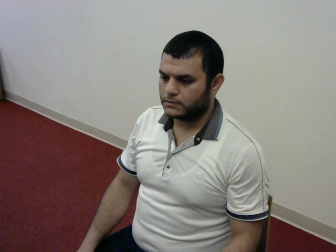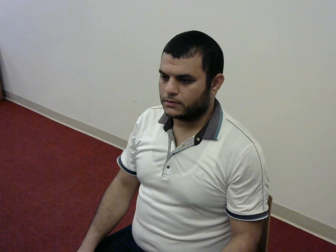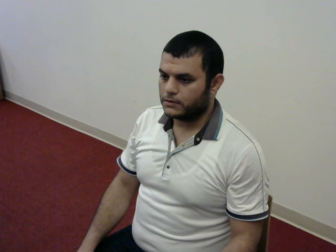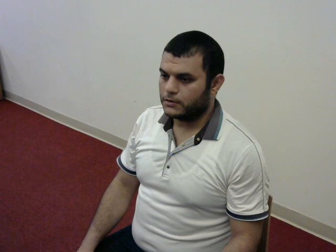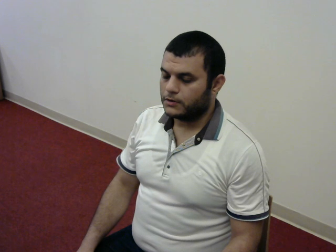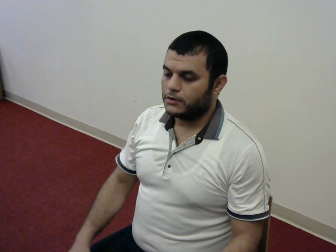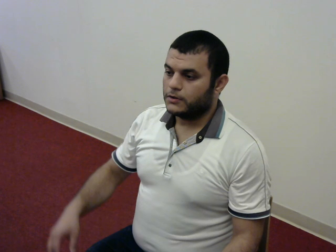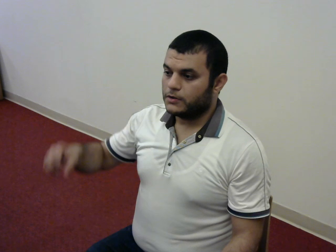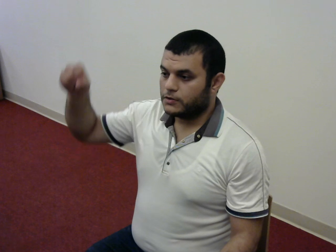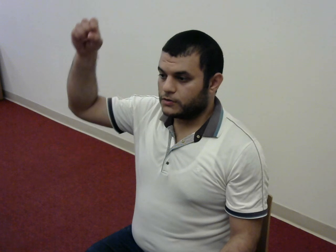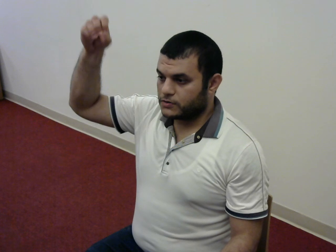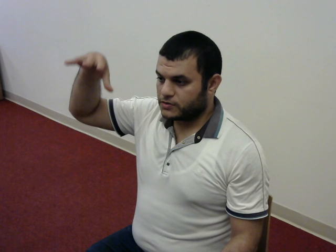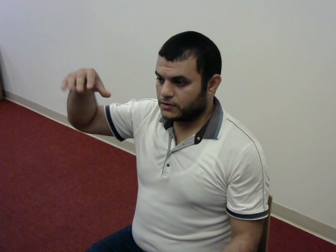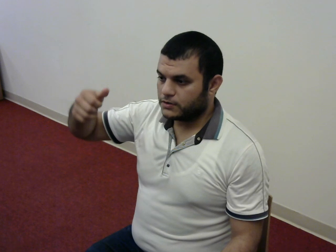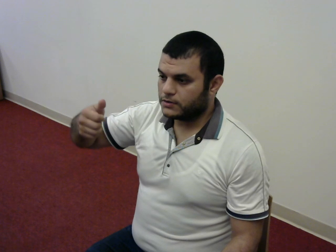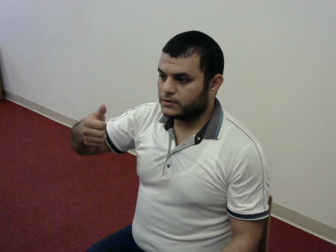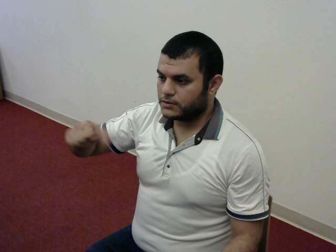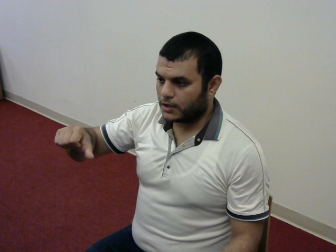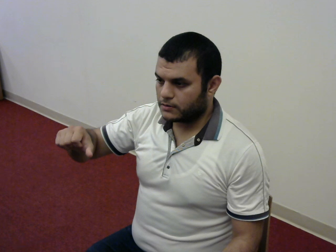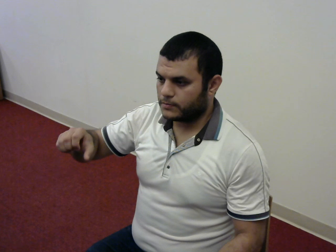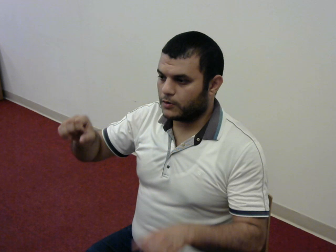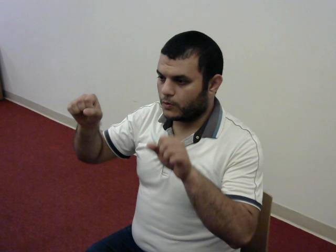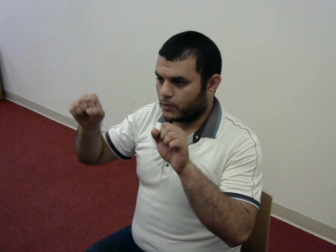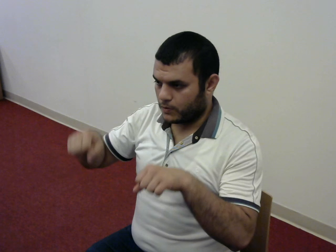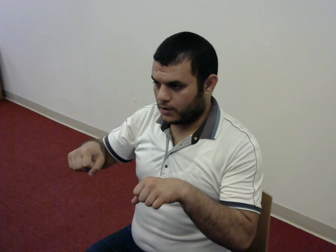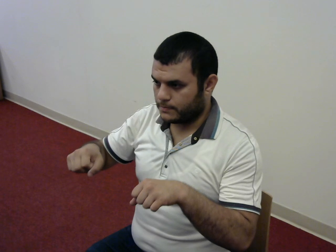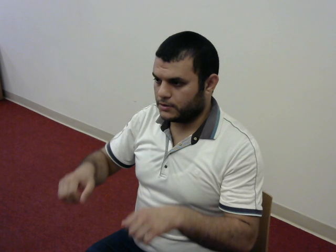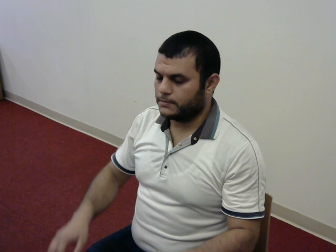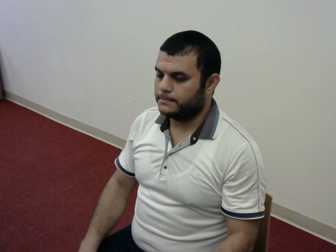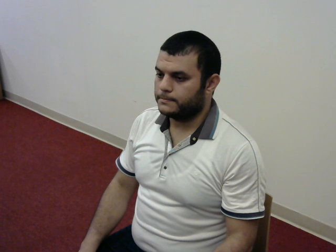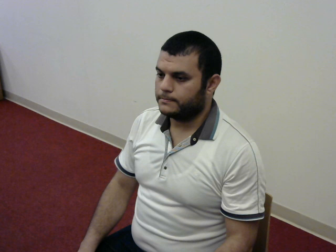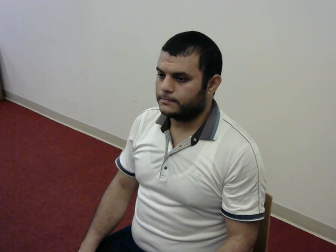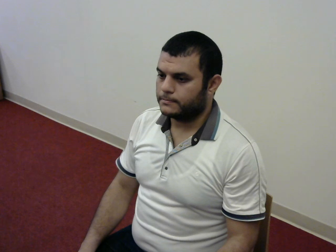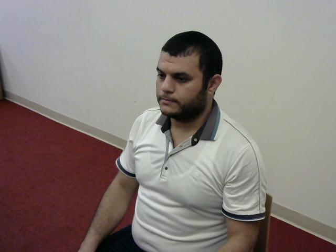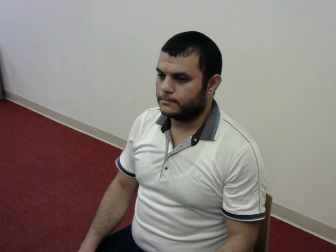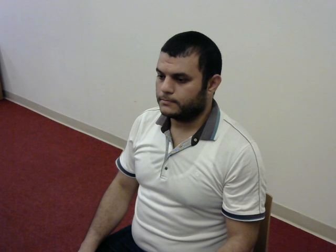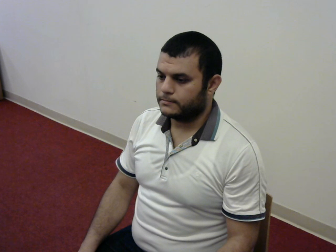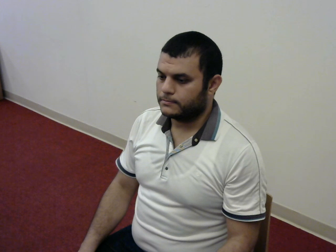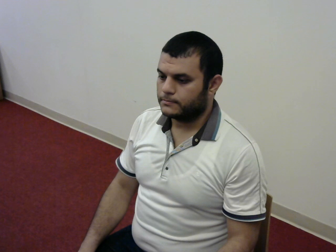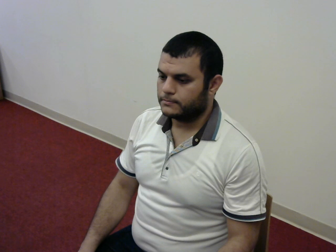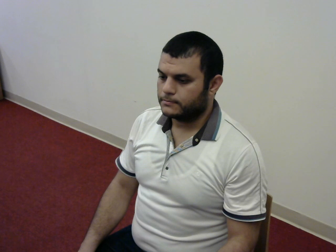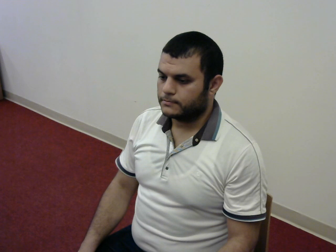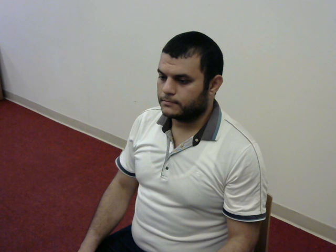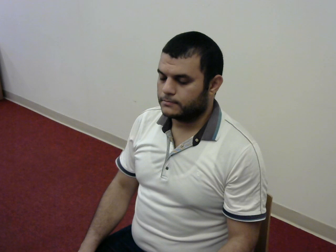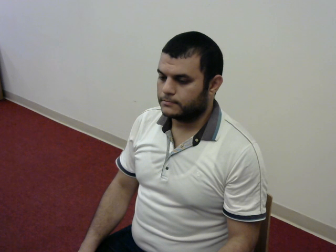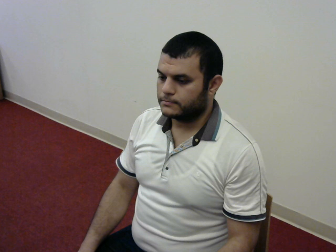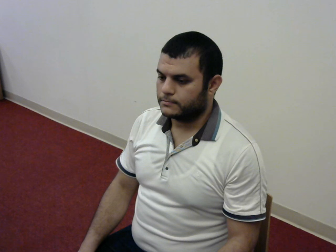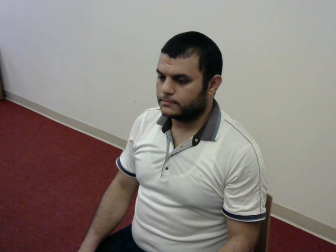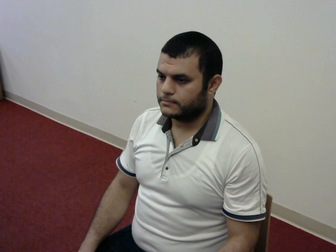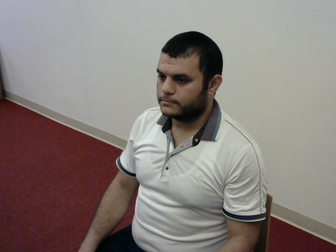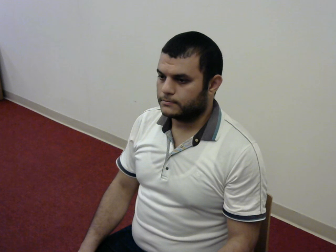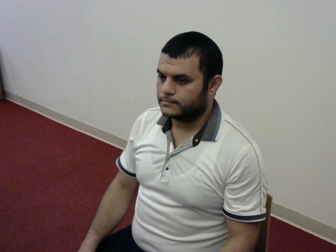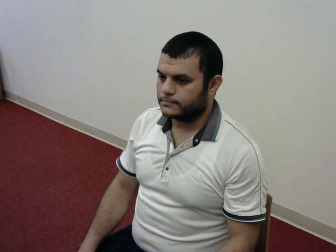İşığı yandırmaq olarmı?